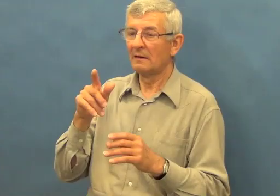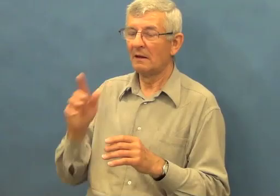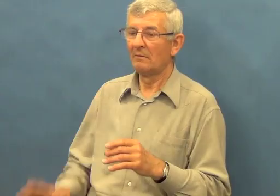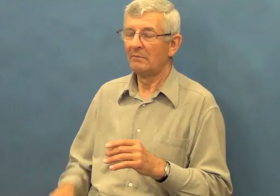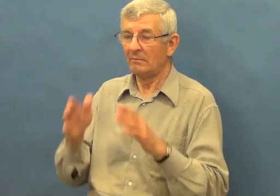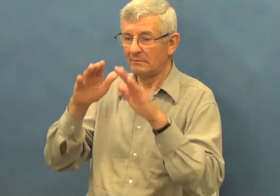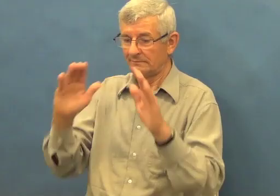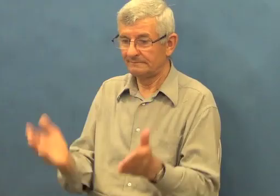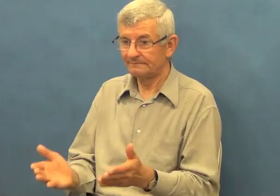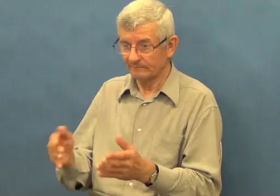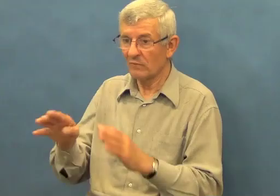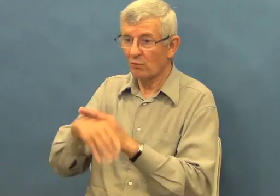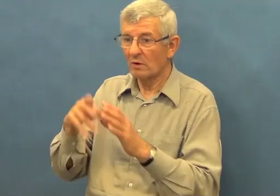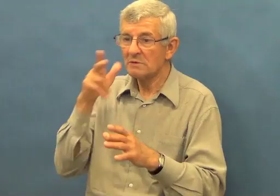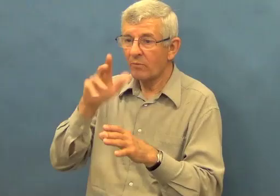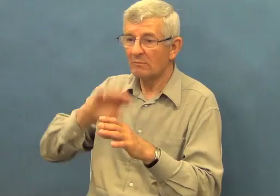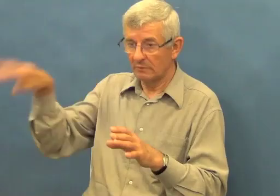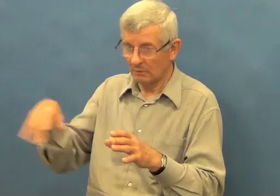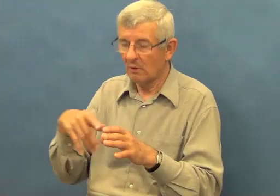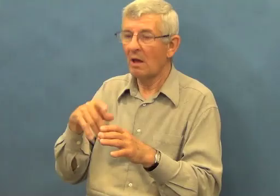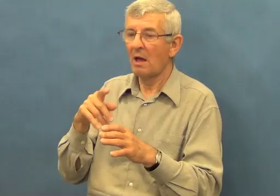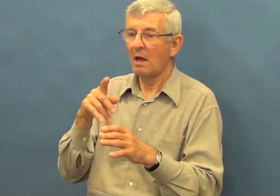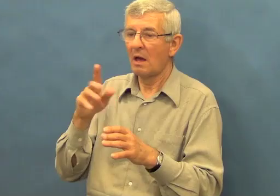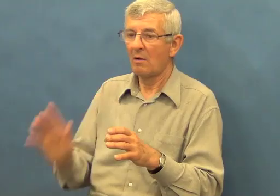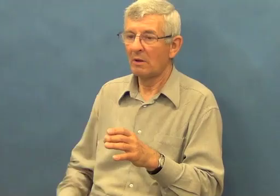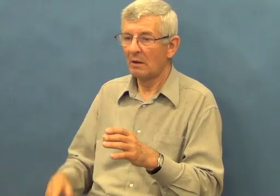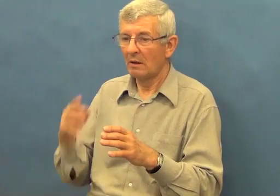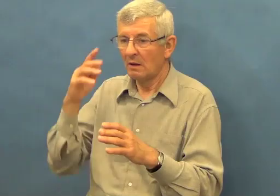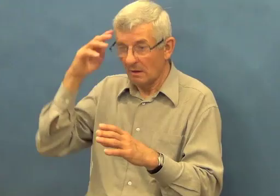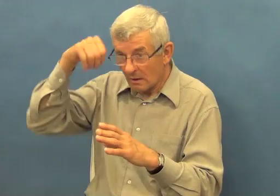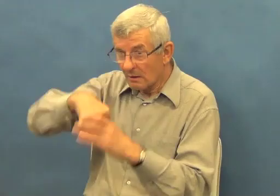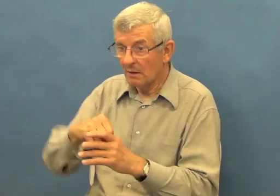W pustą kulę, z której wyskoczyła żaba, pies wsadza swoją głowę.